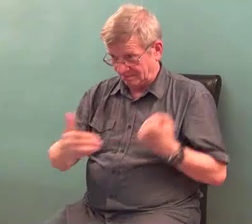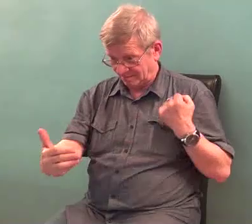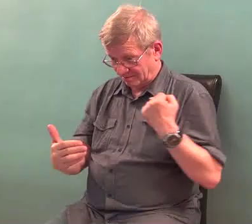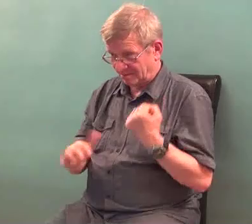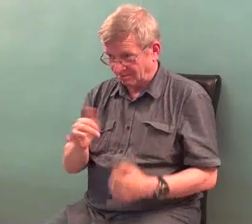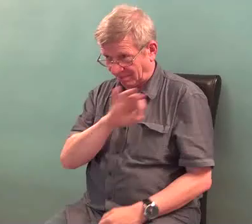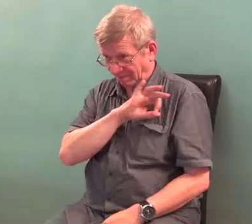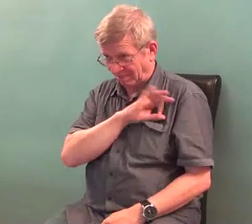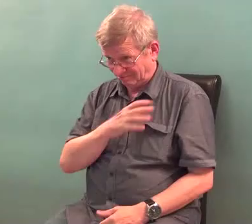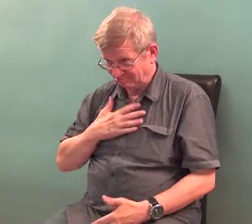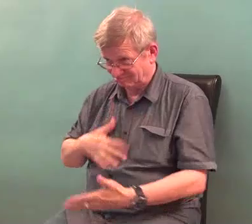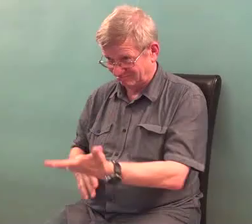Lubisz być jak gej?